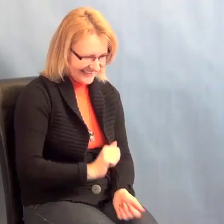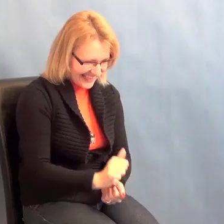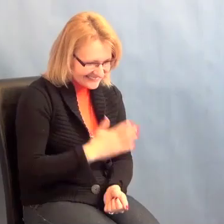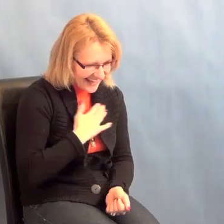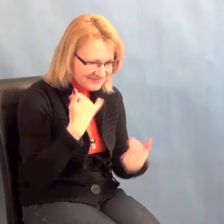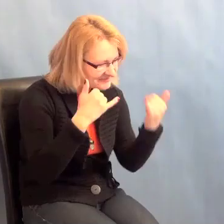Jest, mamy to!